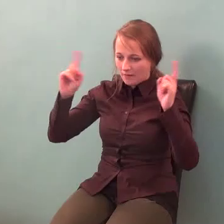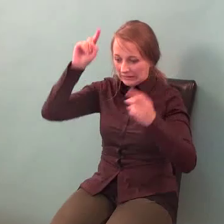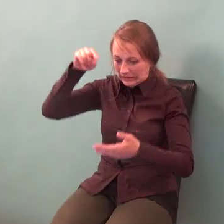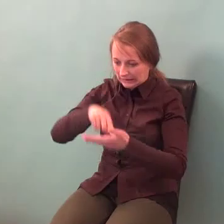Wykrzyknik.